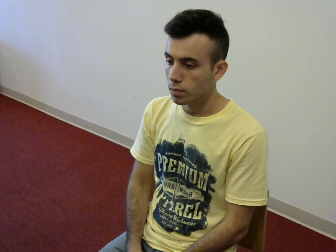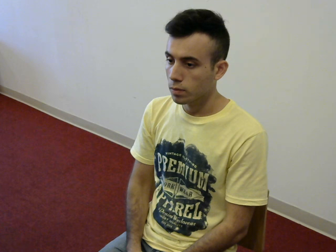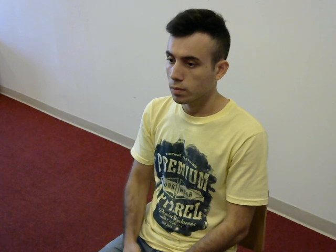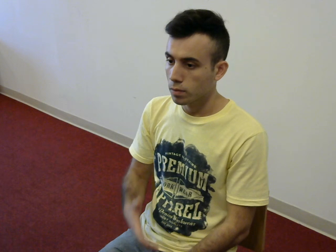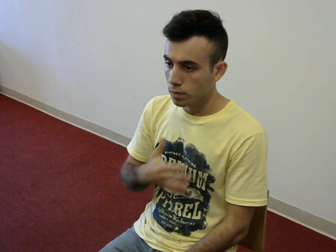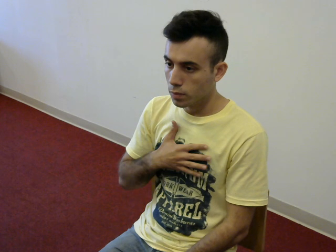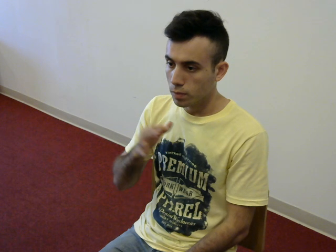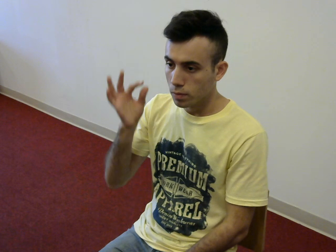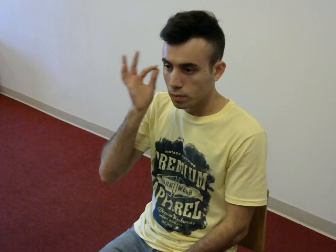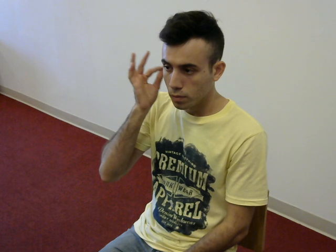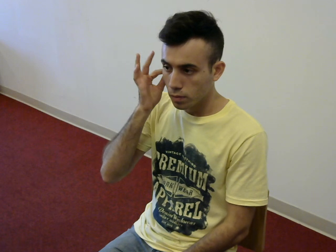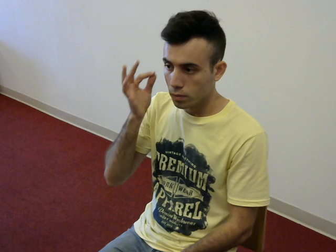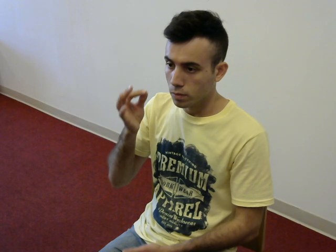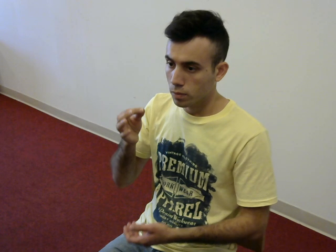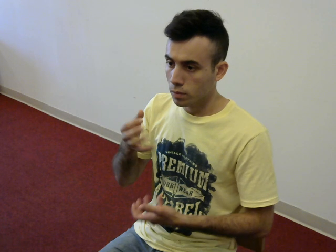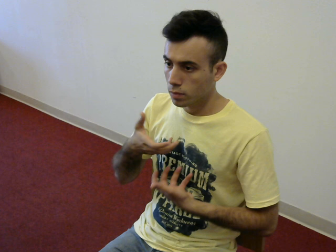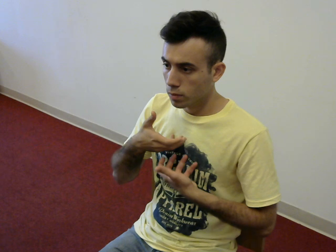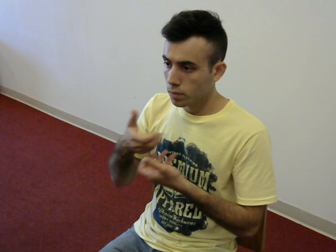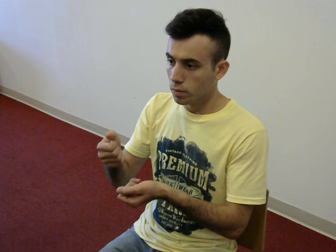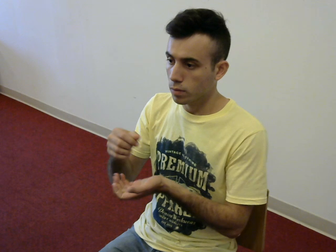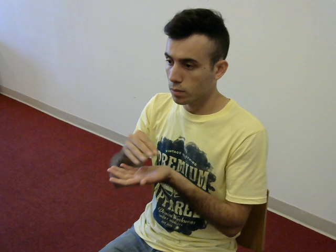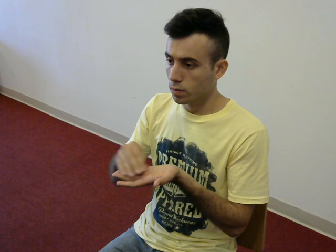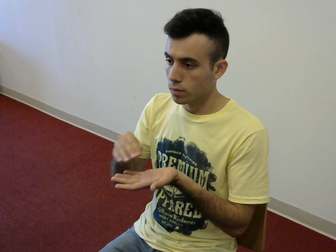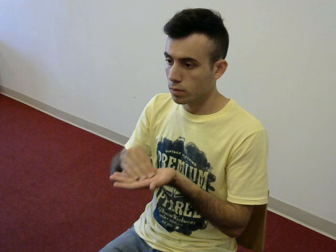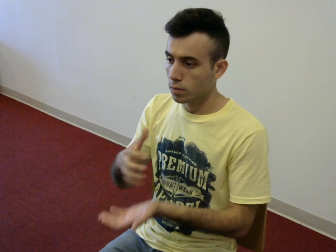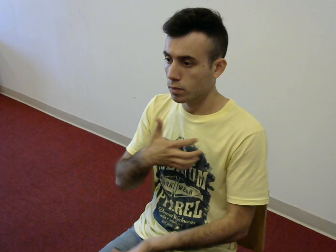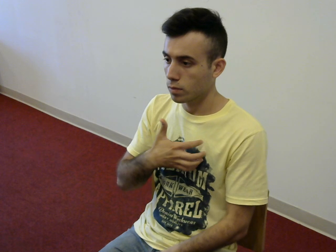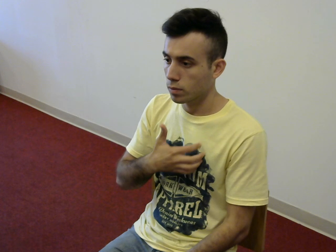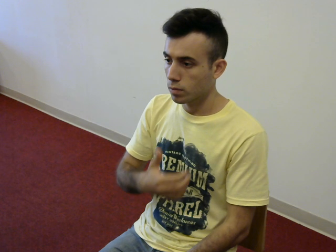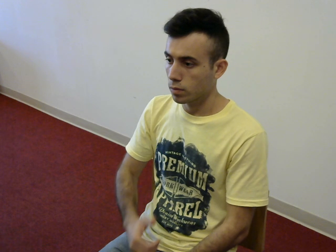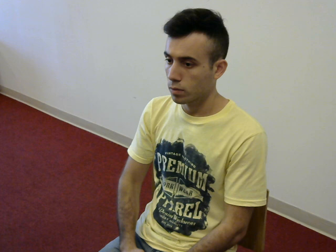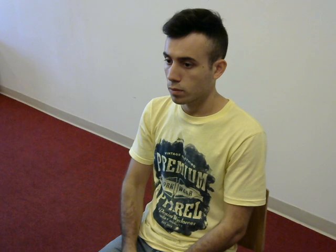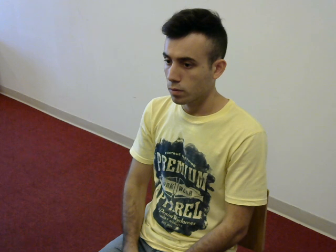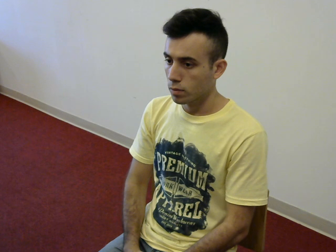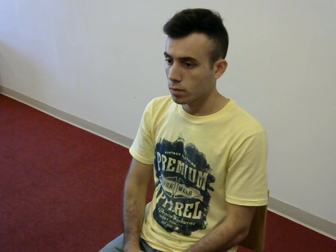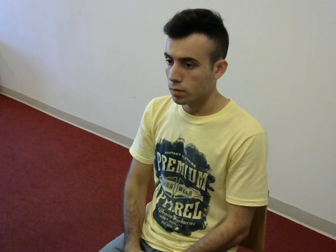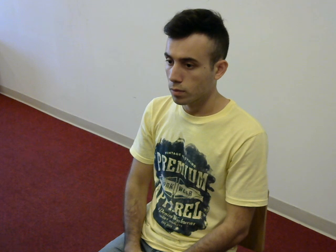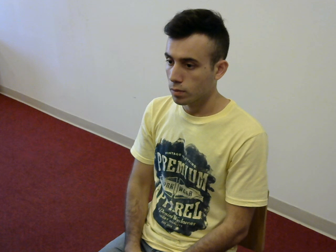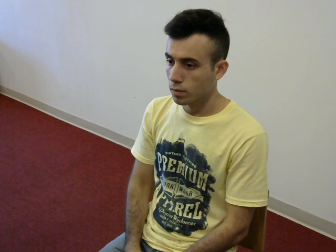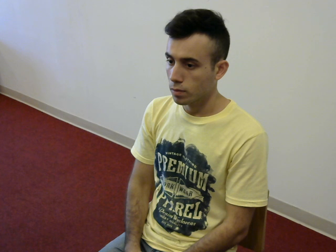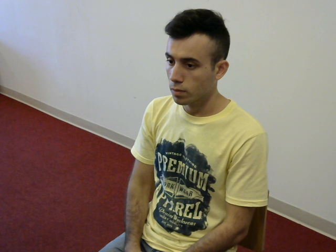Mən həkimin qəbuluna yazılmaq istəyirəm